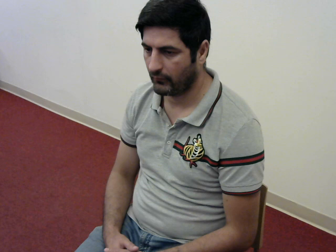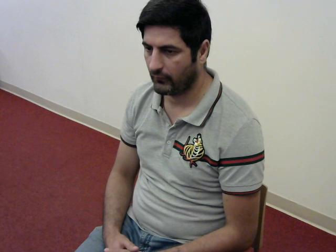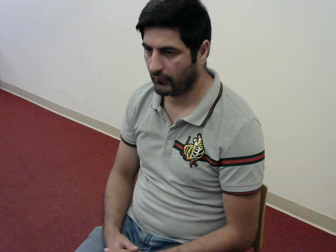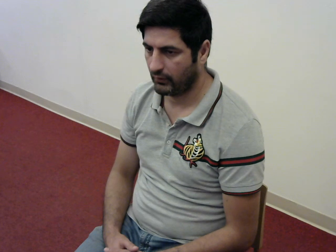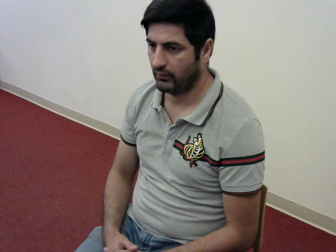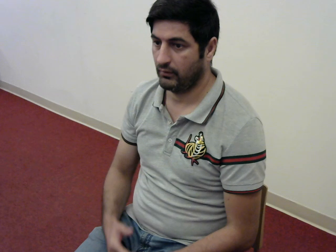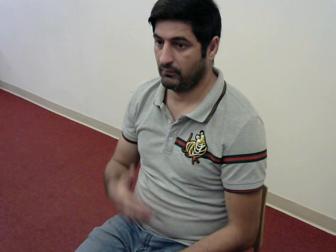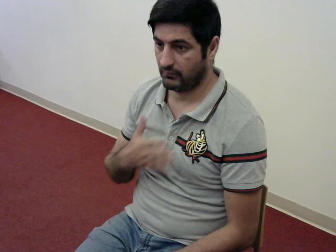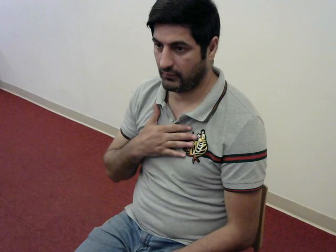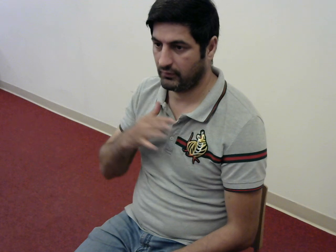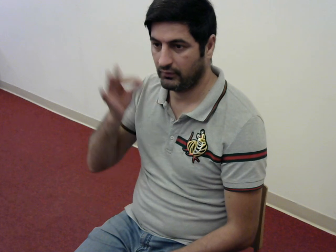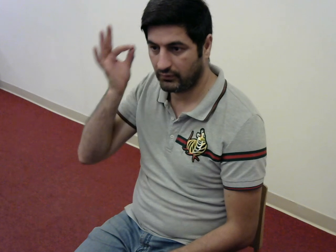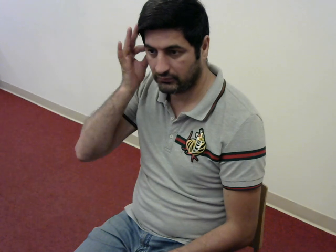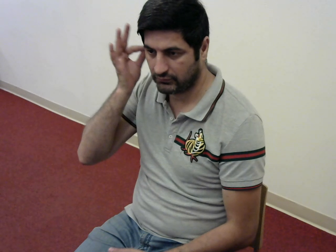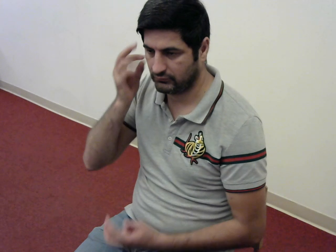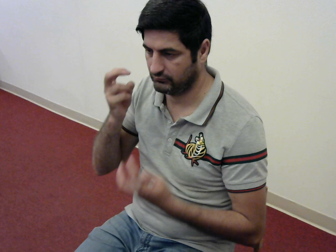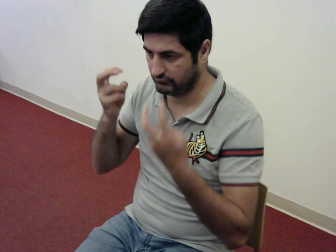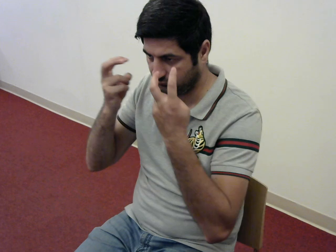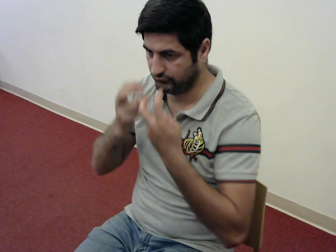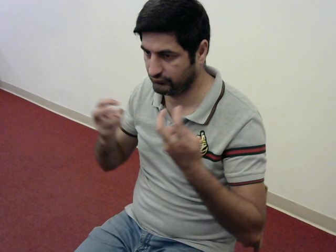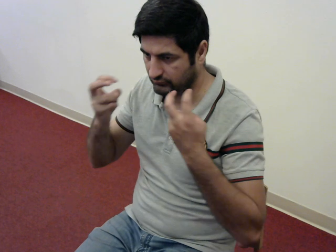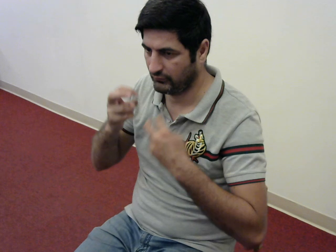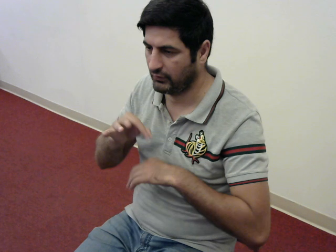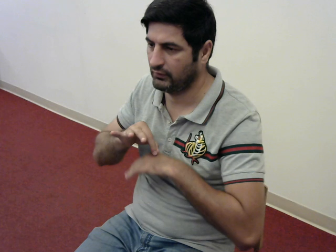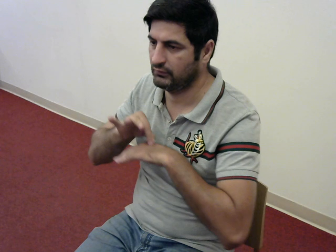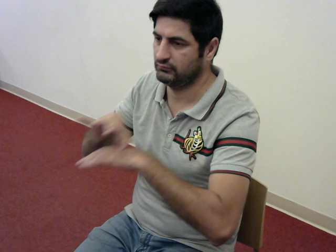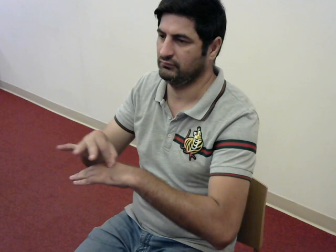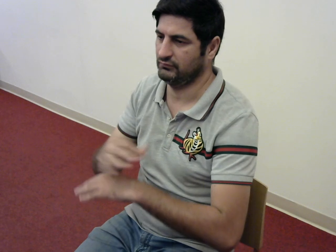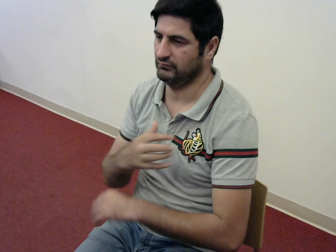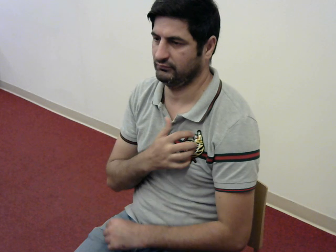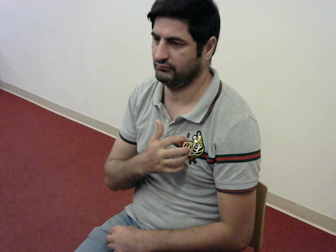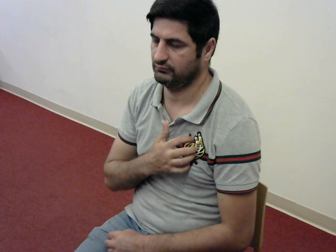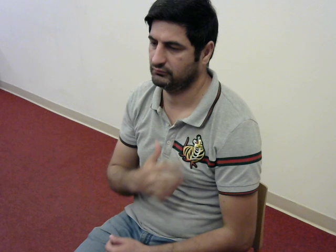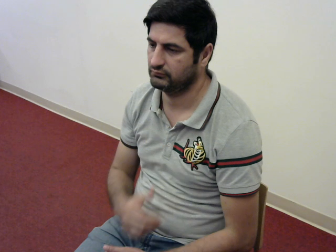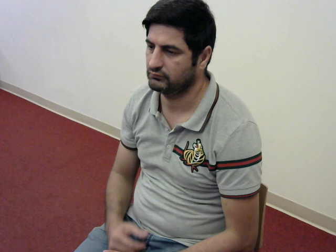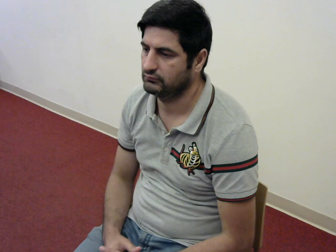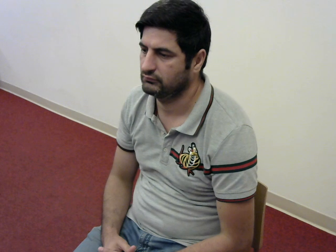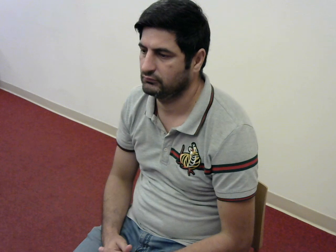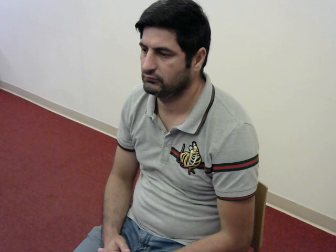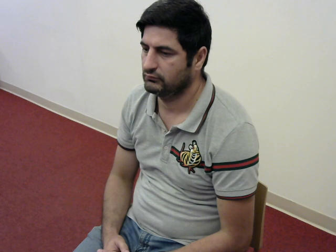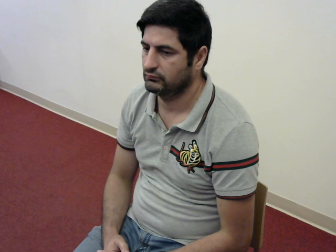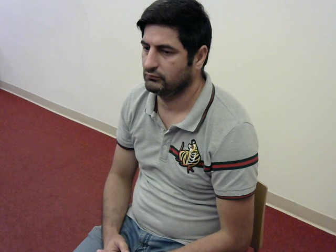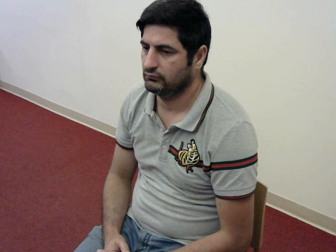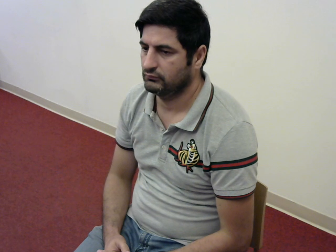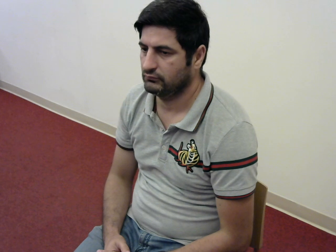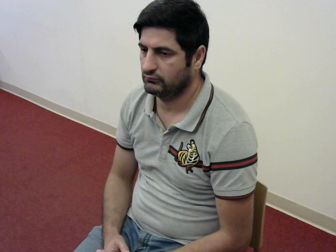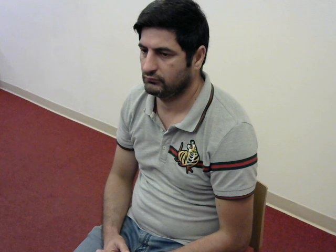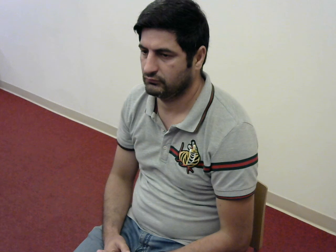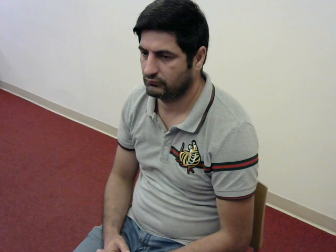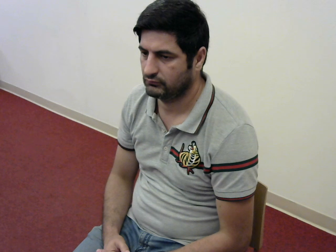Mən həkim müayinəsindən keçmək istəyirəm